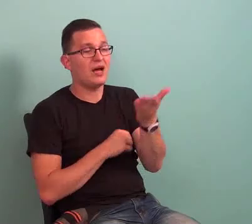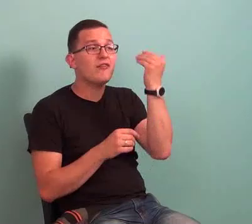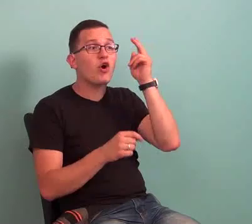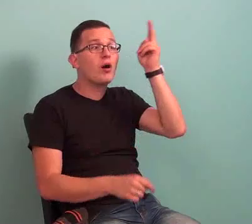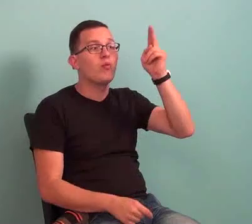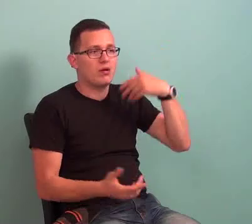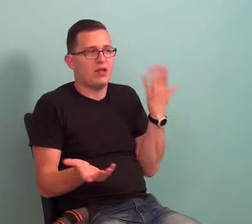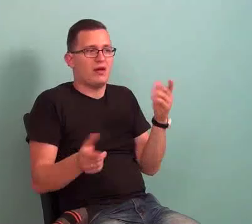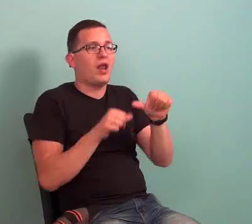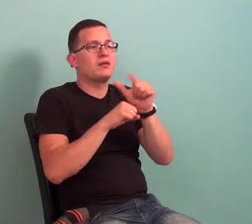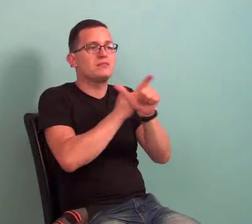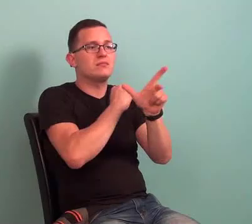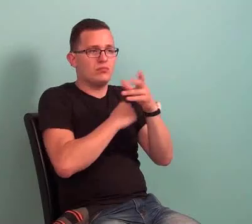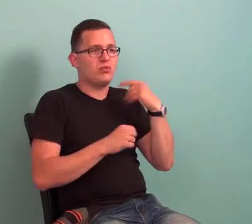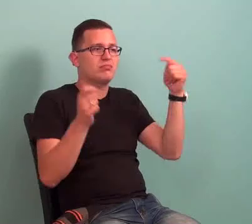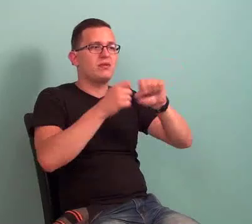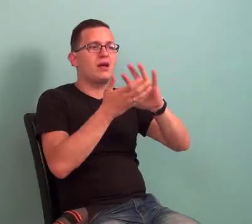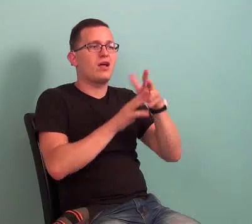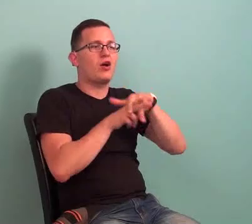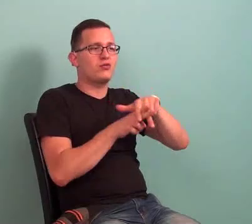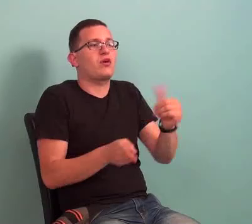Kiedyś w czasach komuny, czyli lata siedemdziesiąte, ktoś normalnie przychodził na bazar z koniem.